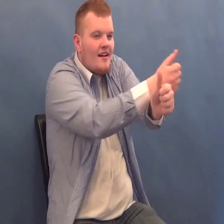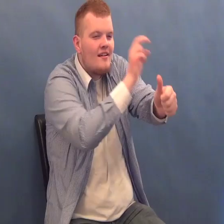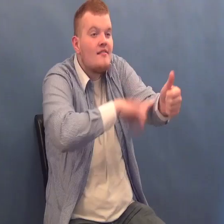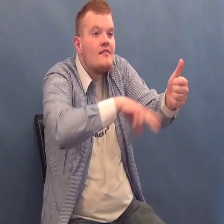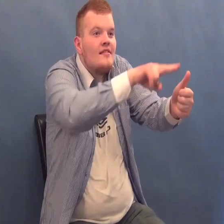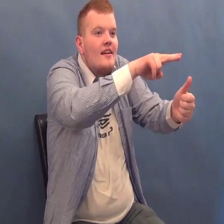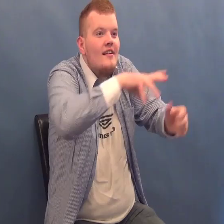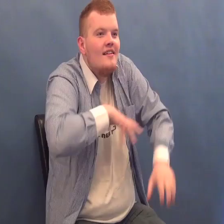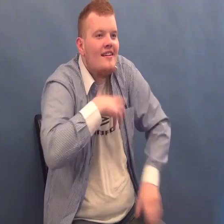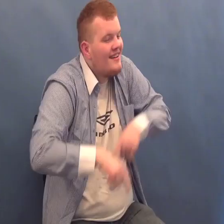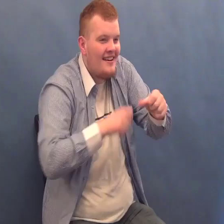A policjant widzi to i rzuca się za nimi.